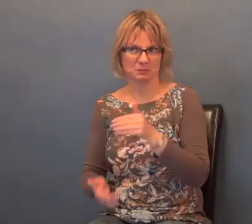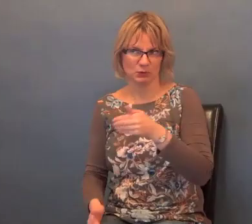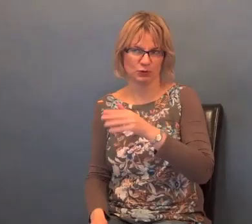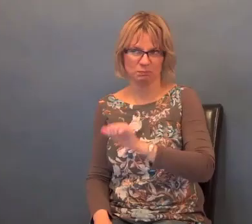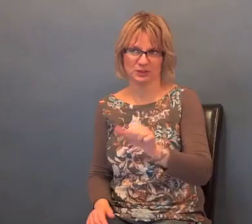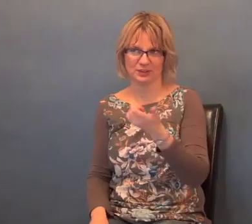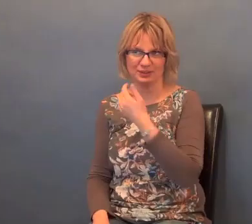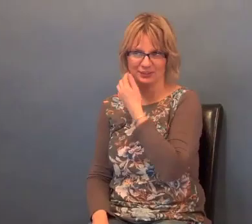Może być.